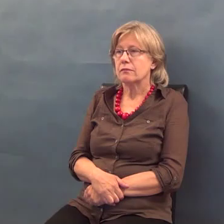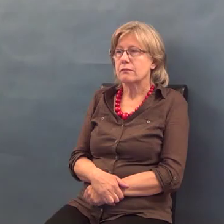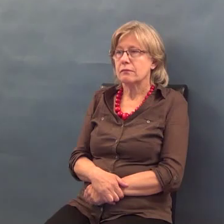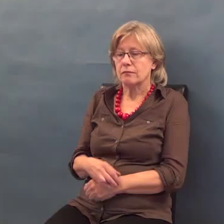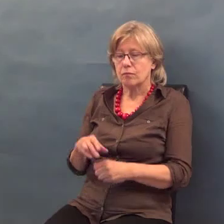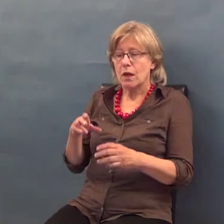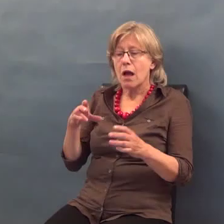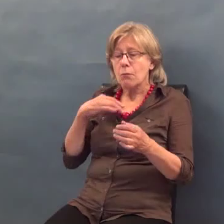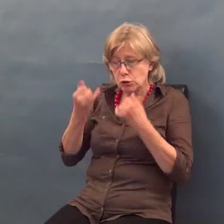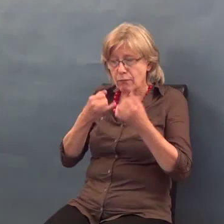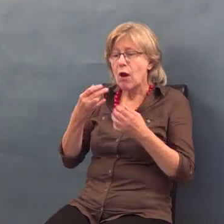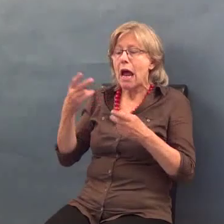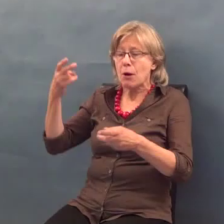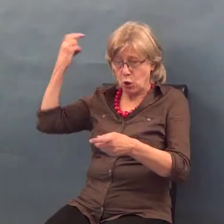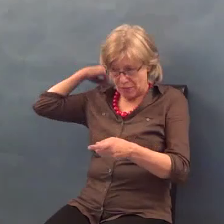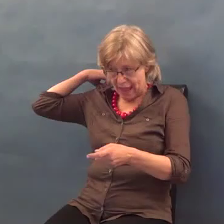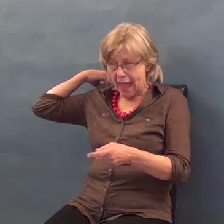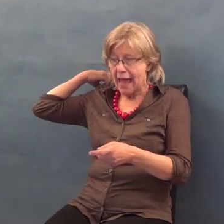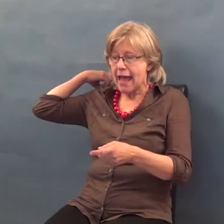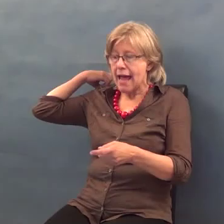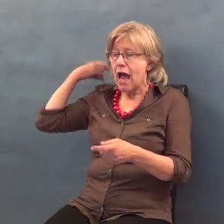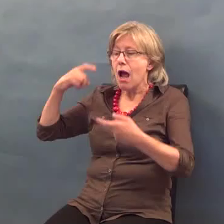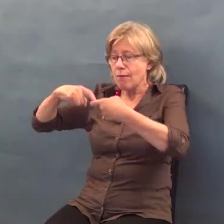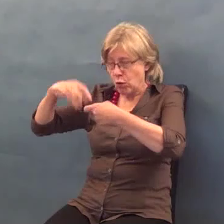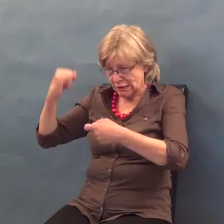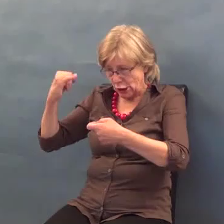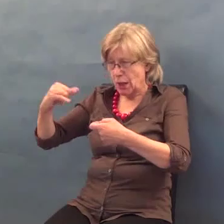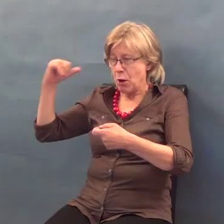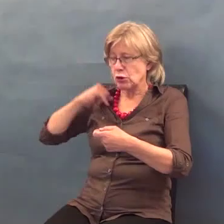Można rower, można również mieć przyczepę z tyłu.